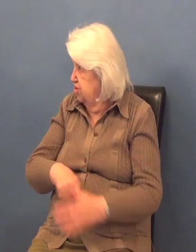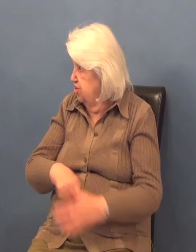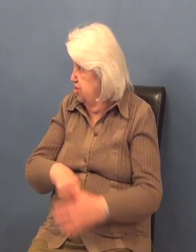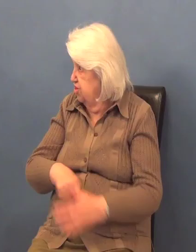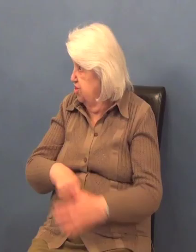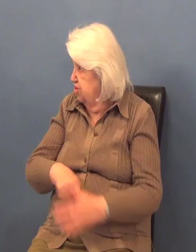Uciekaj.